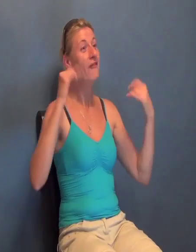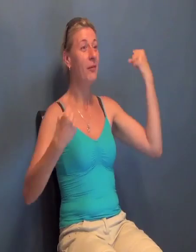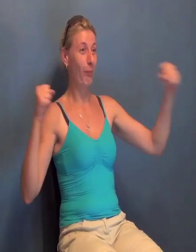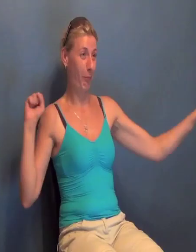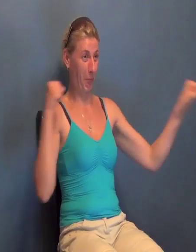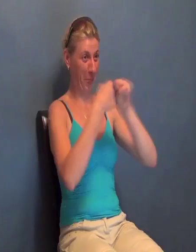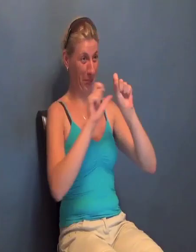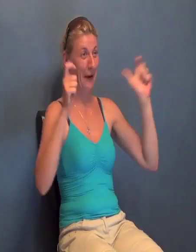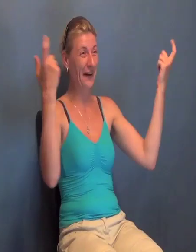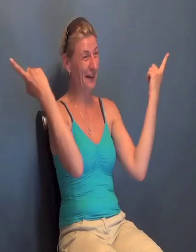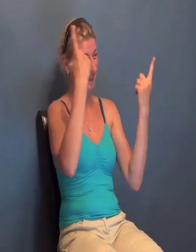A samochody by się potrącili, wypadki gotowe.